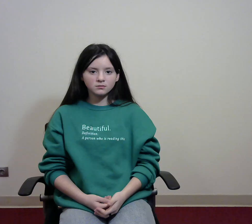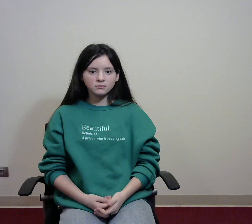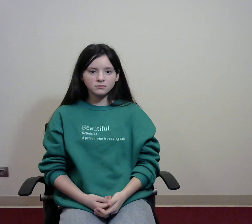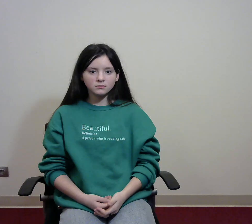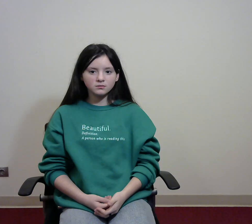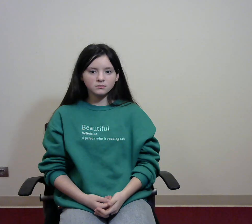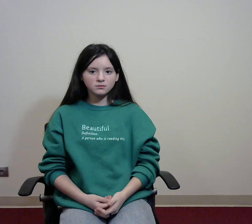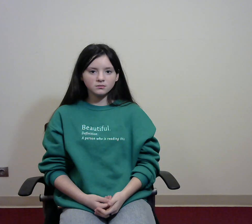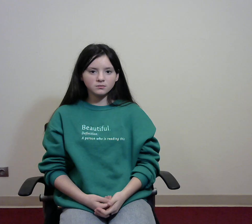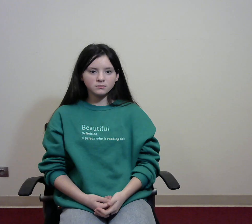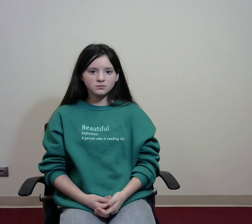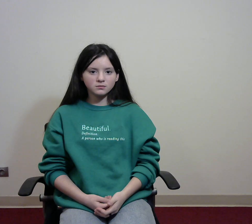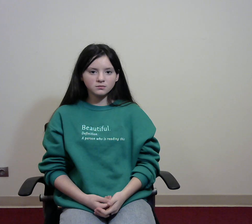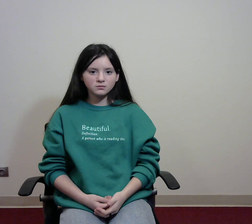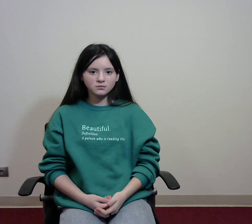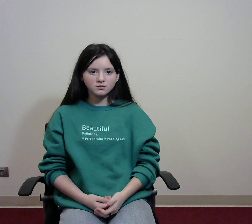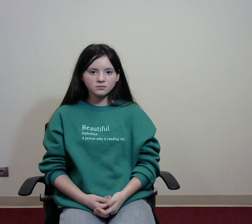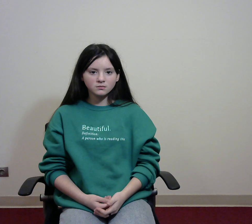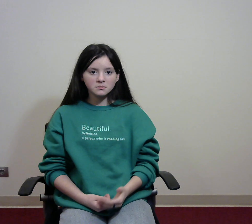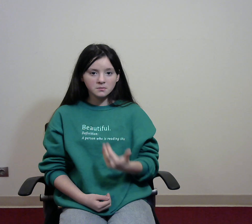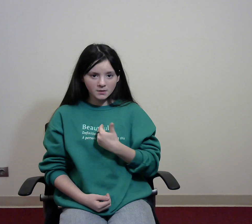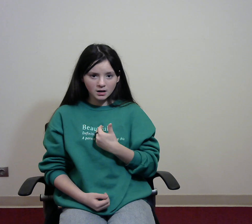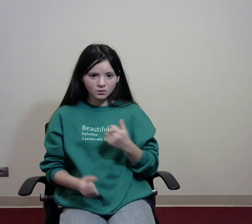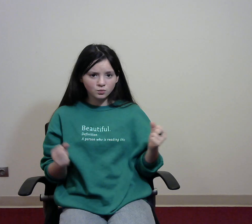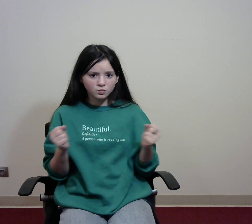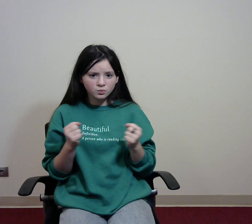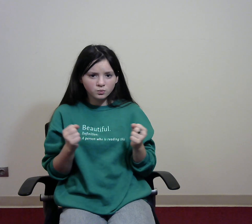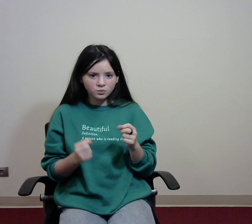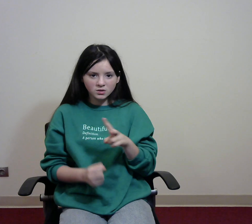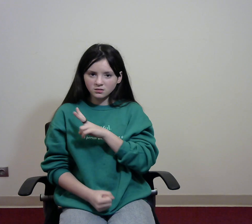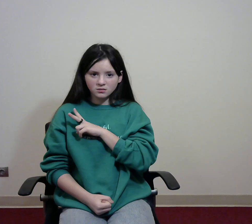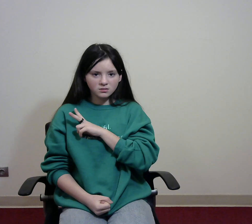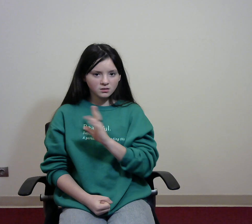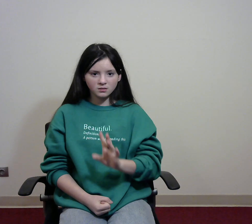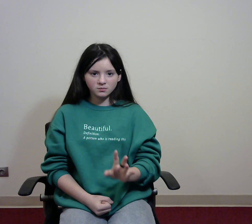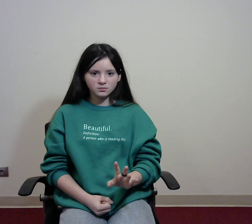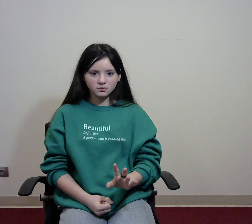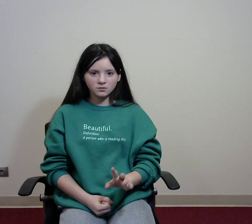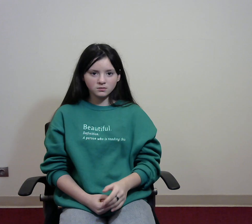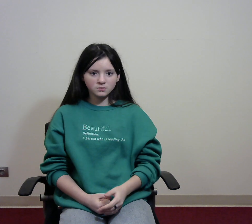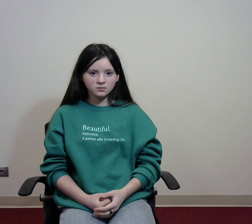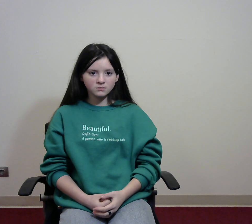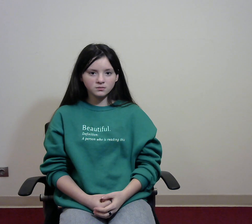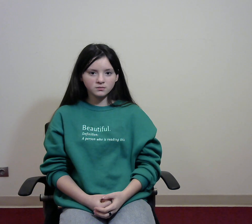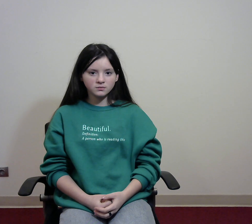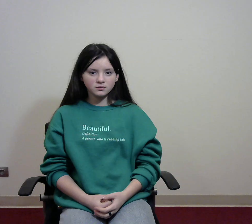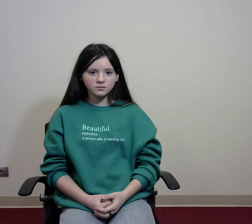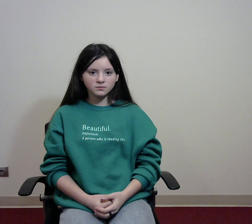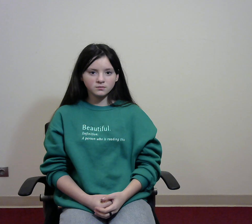Mən qışı sevmirəm